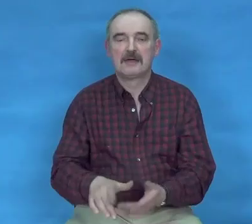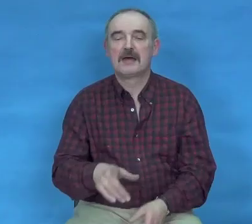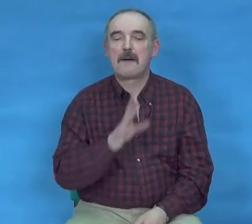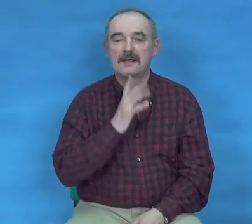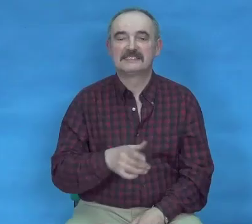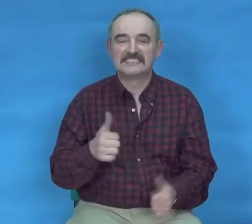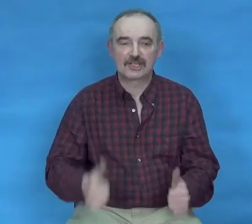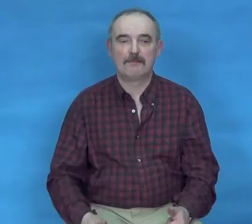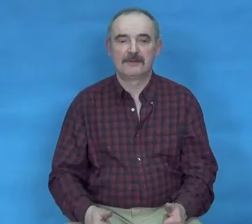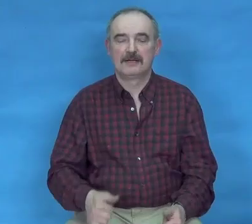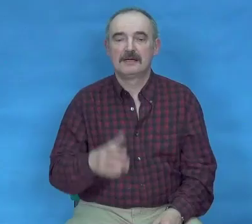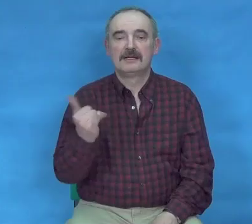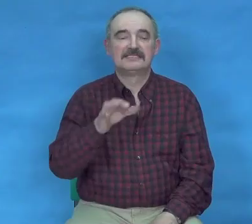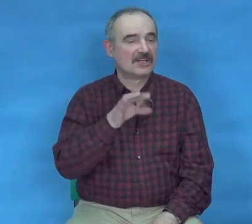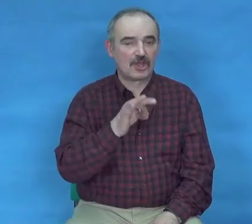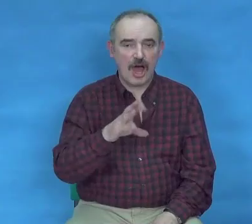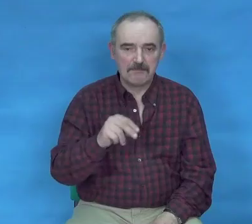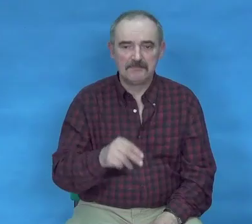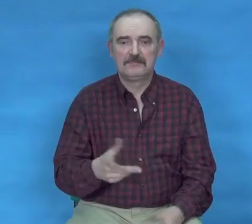W Ameryce zawsze stoi znak z napisem STOP.